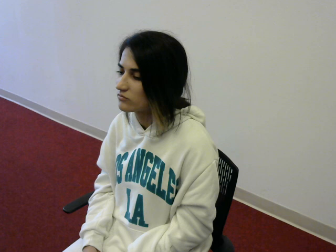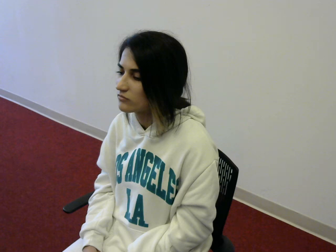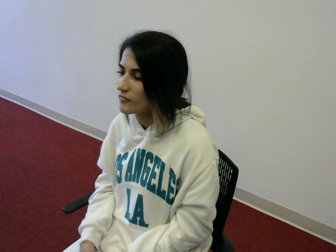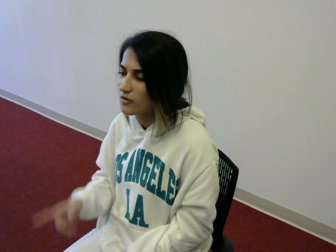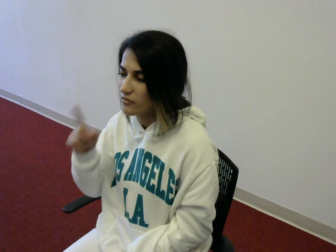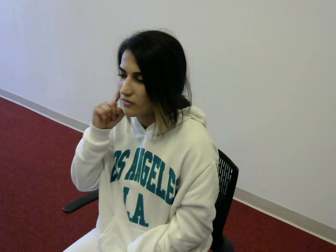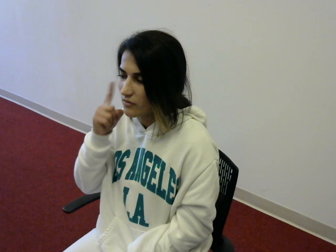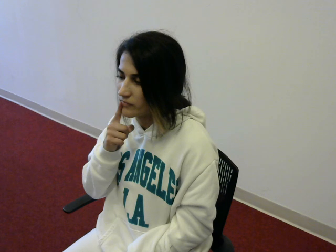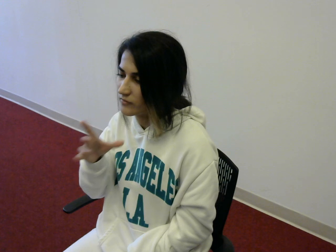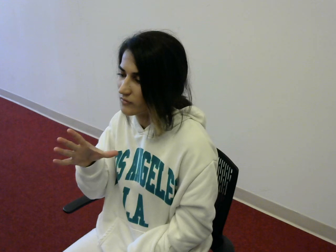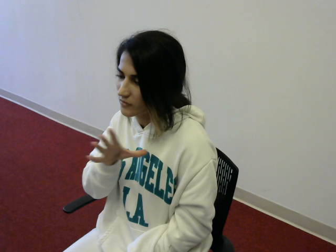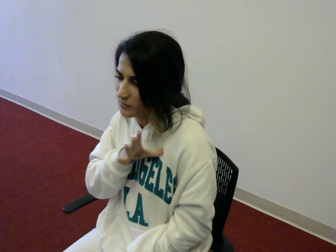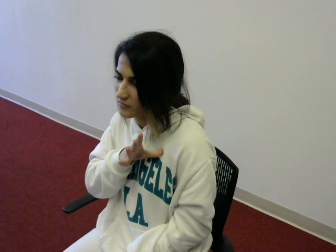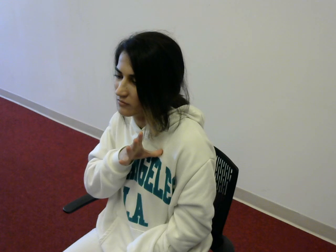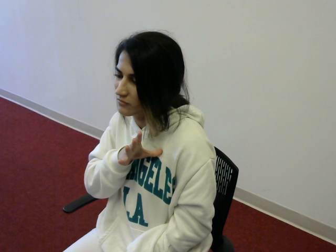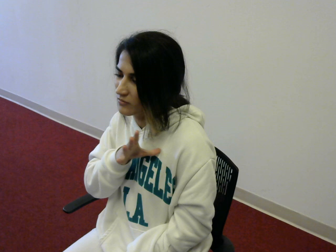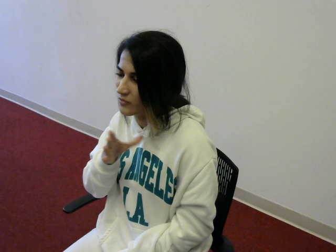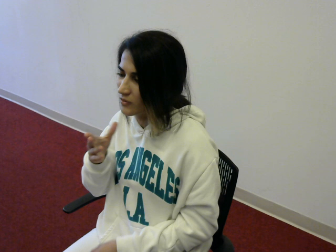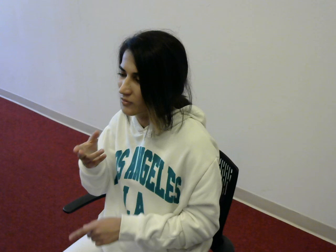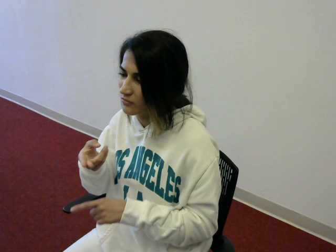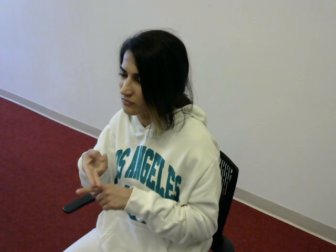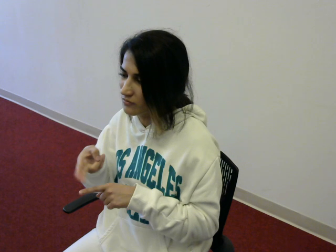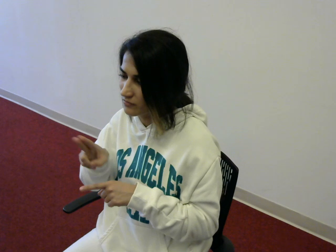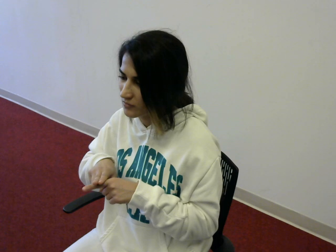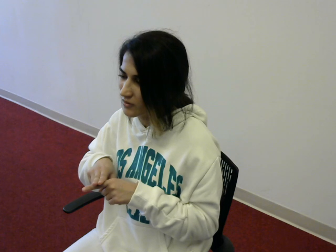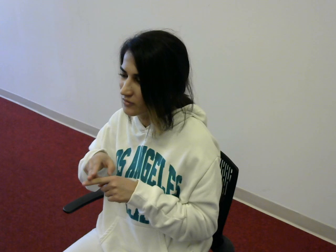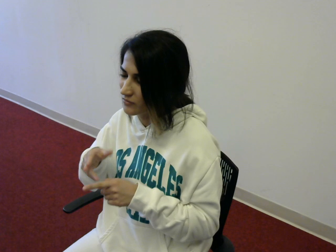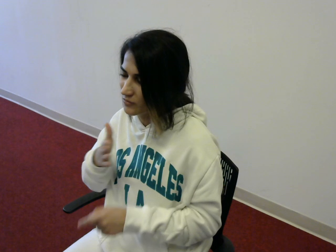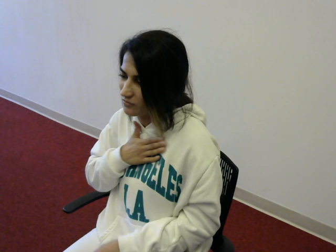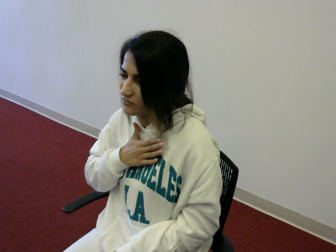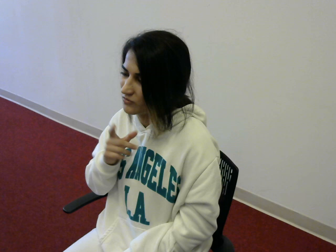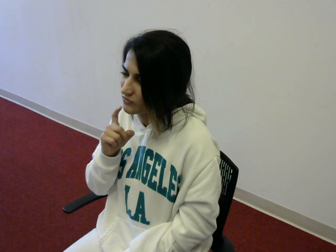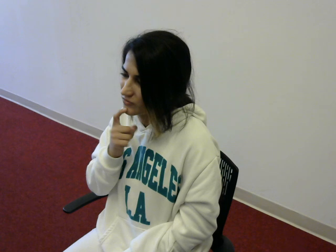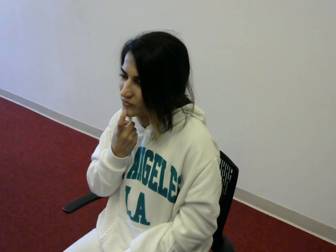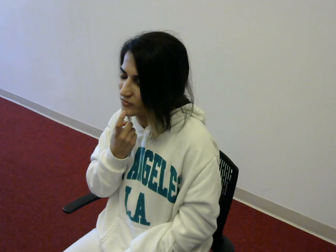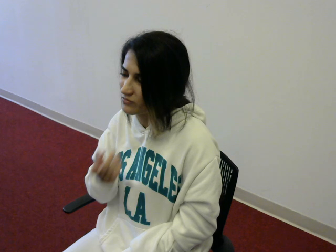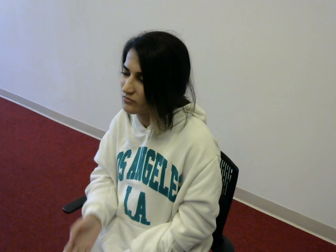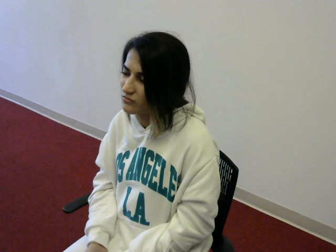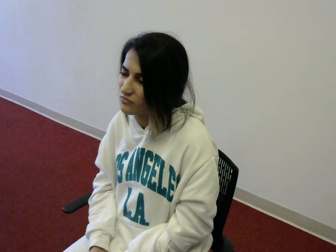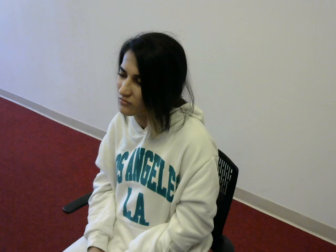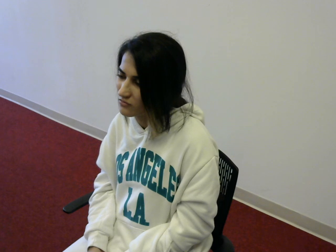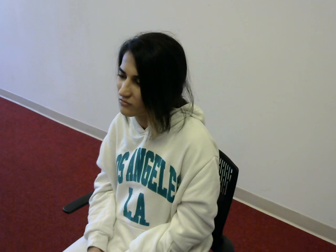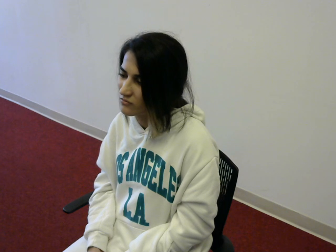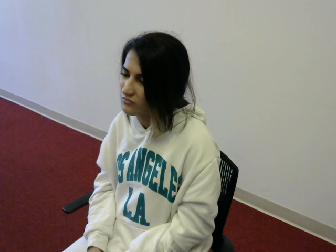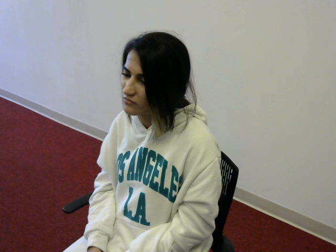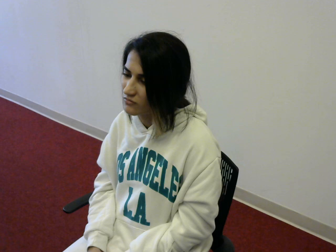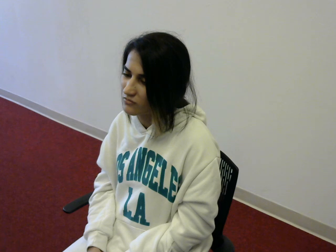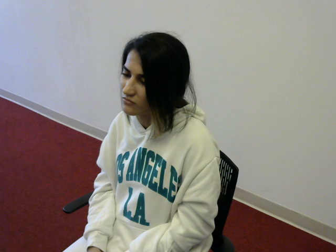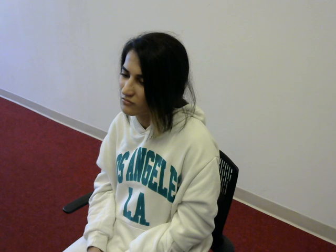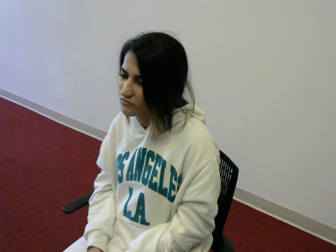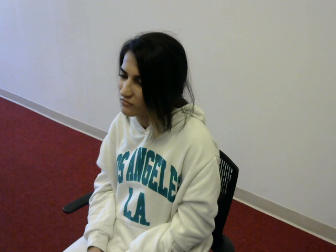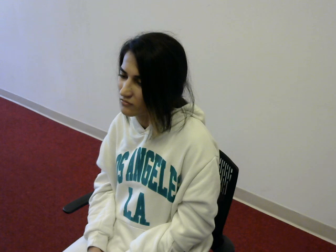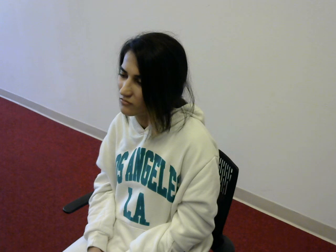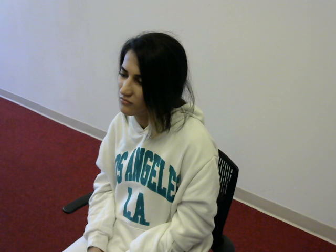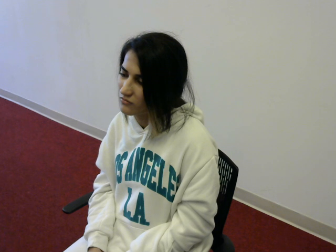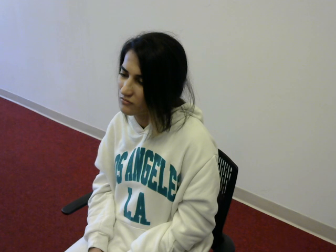Eşitmə məhdudiyyəti olduğuna görə bu mənə çətindir